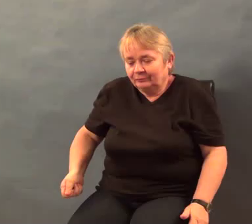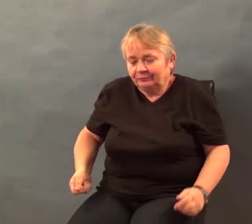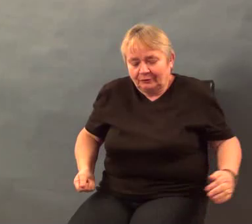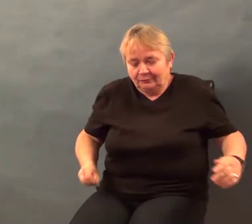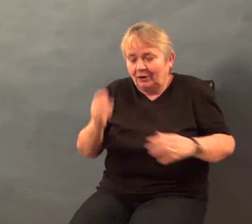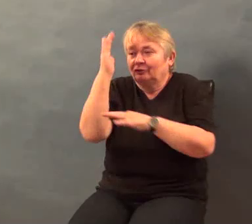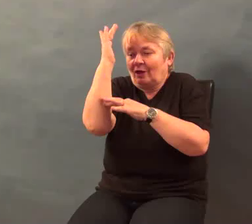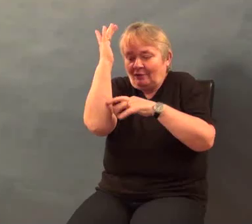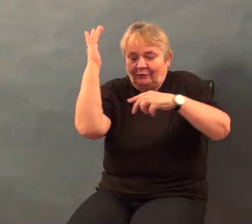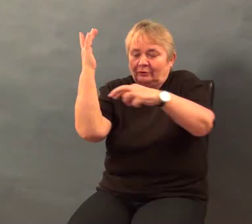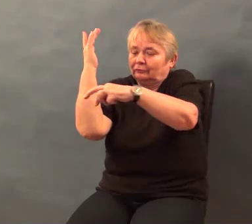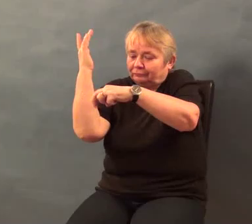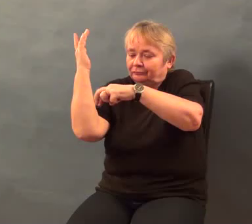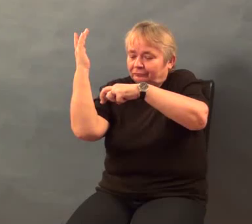Przechodzi pod drzewem.